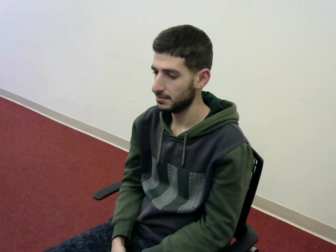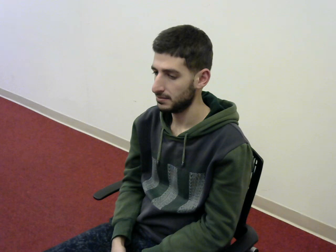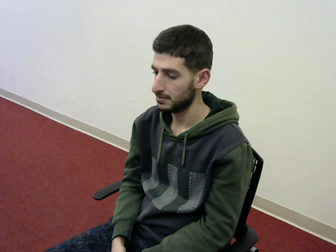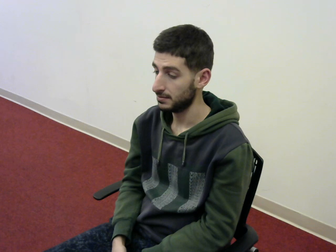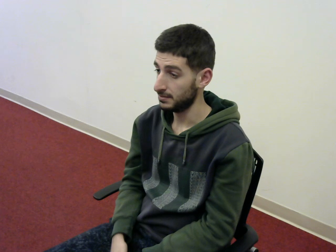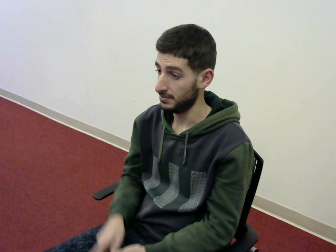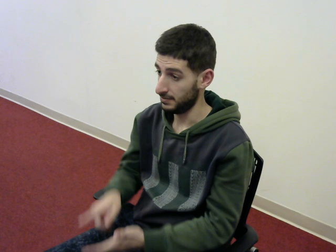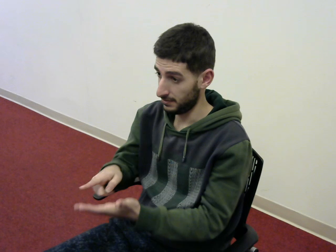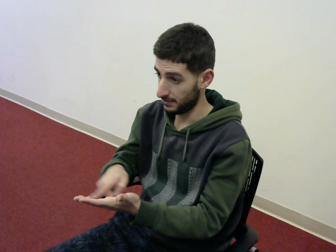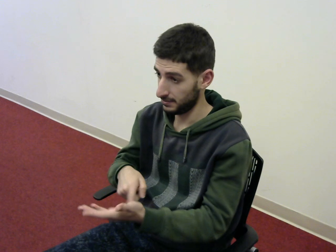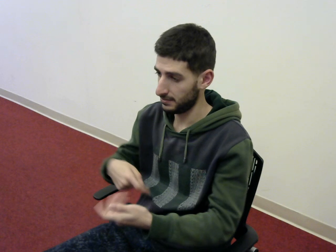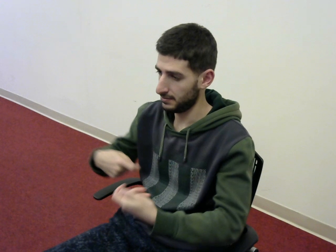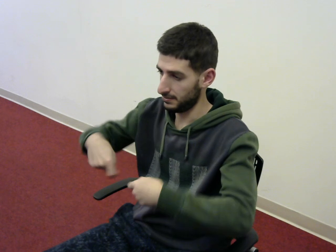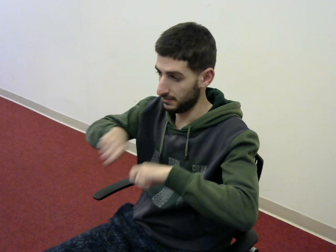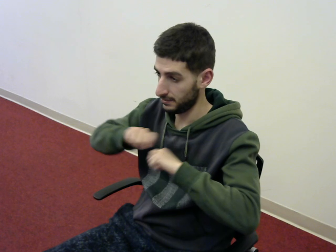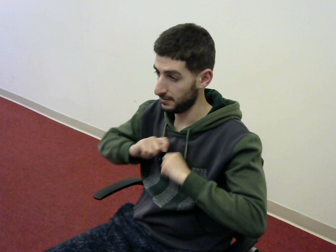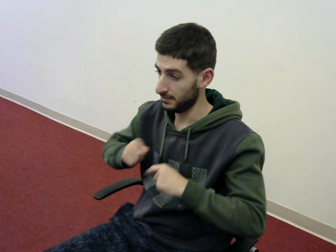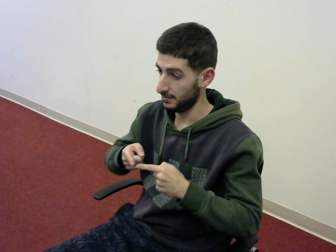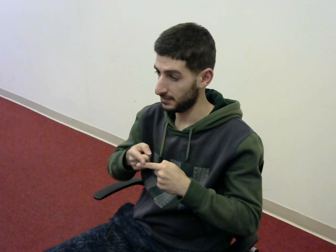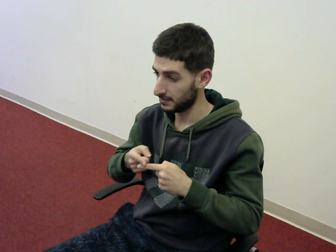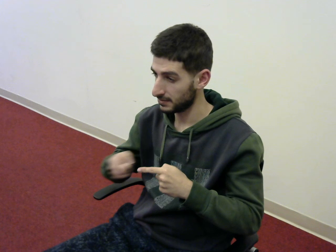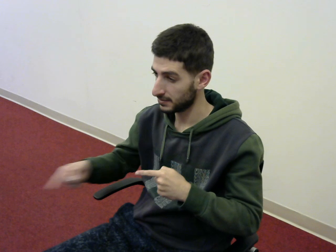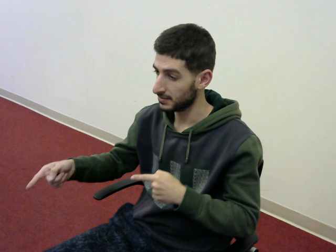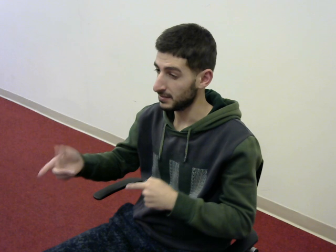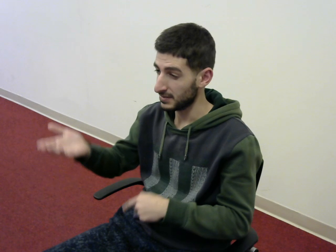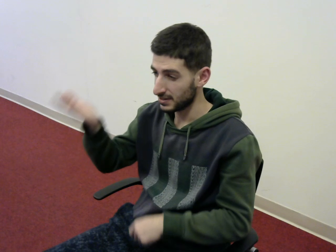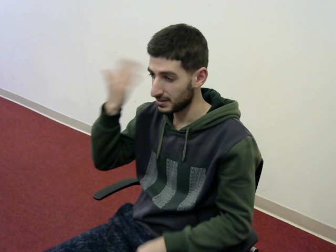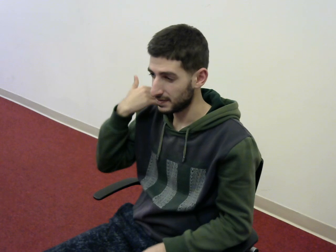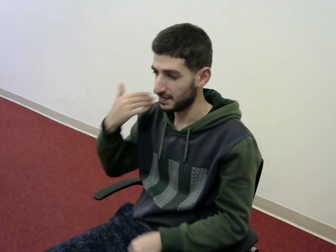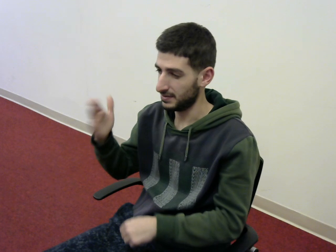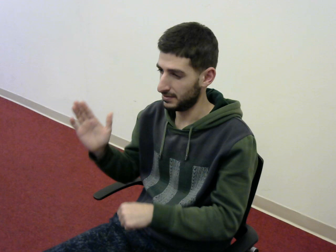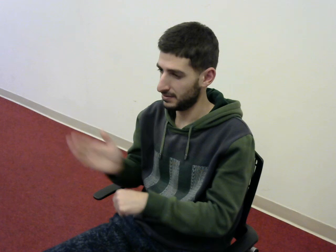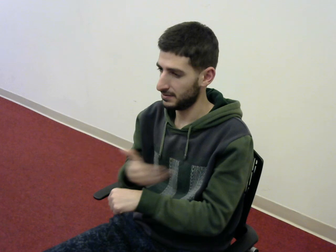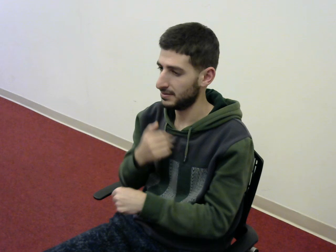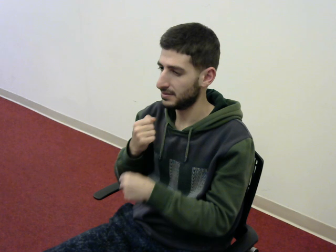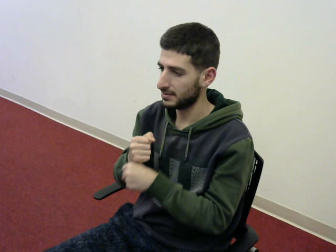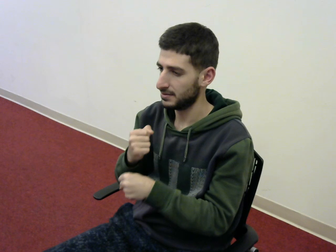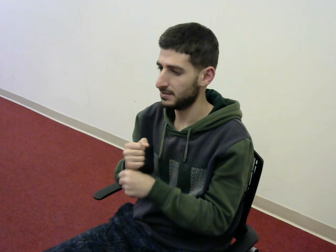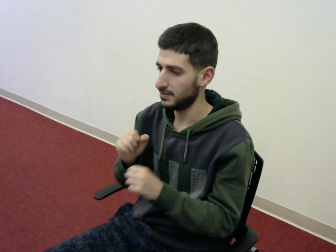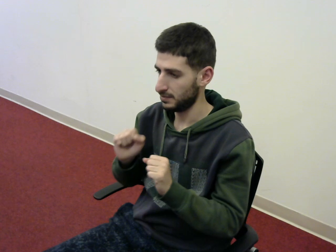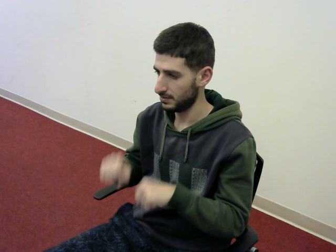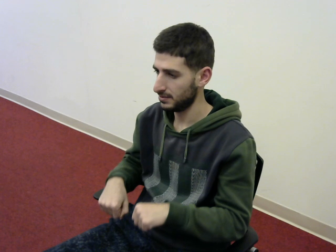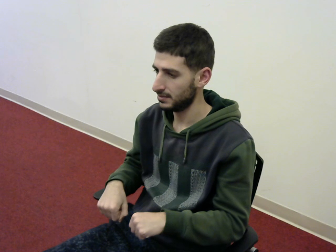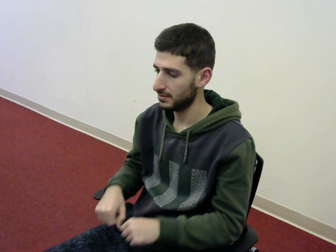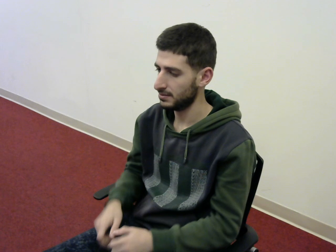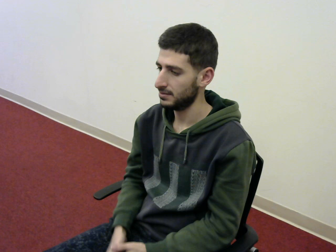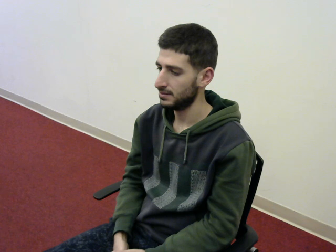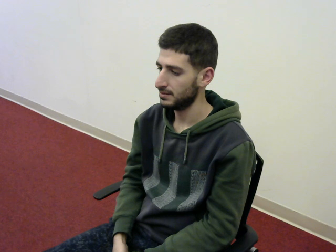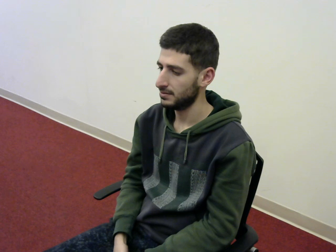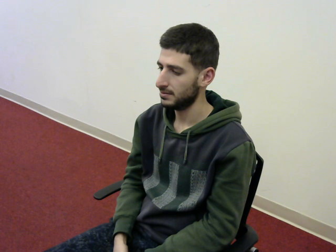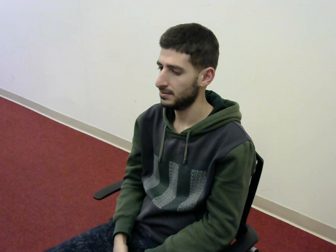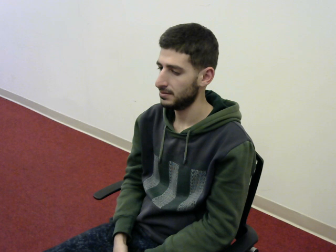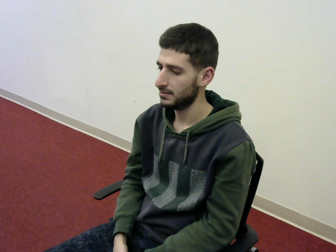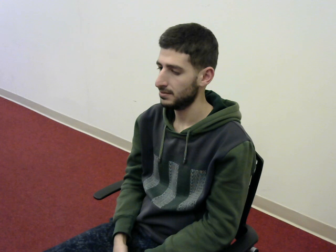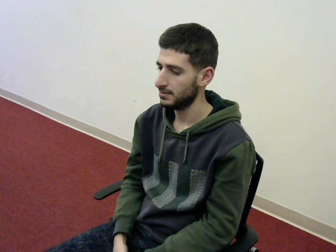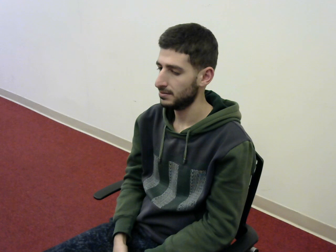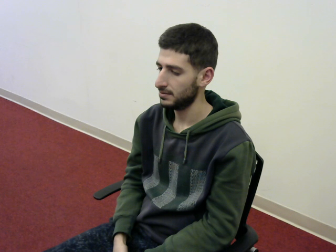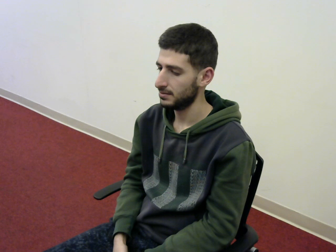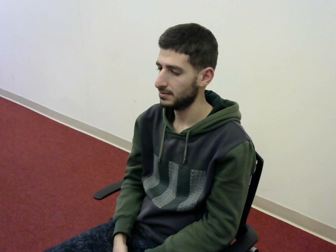Etibarnaməni müddətindən əvvəl ləğv etdirmək olarmı?